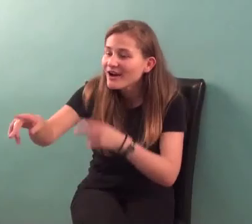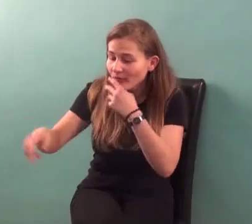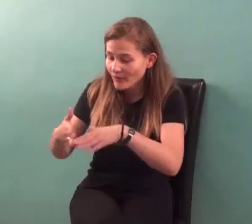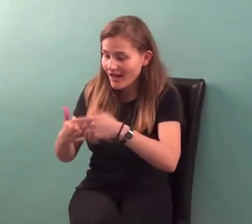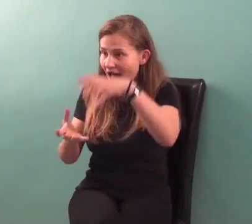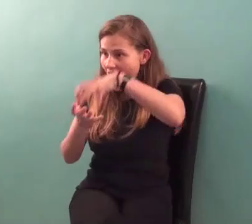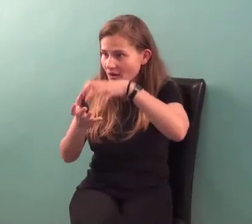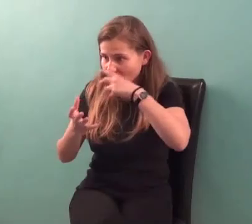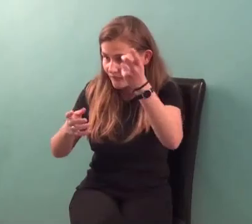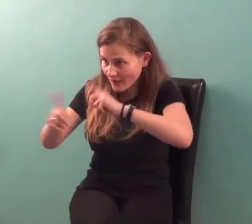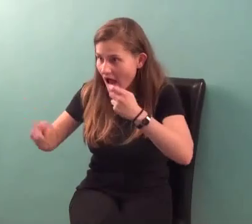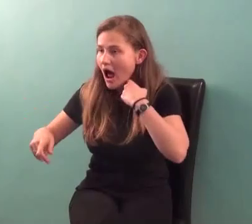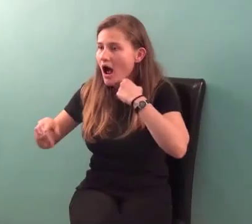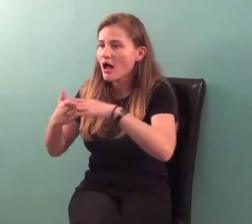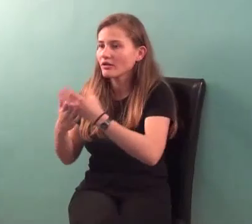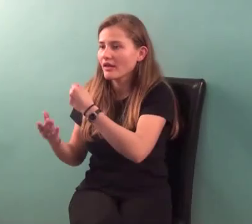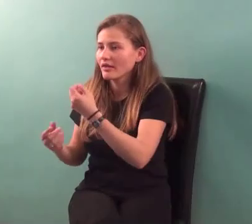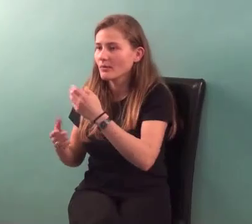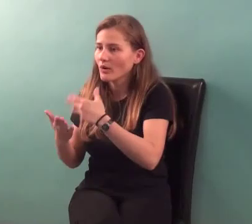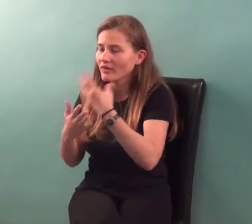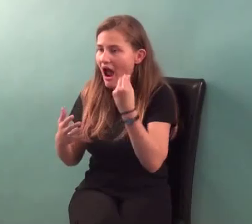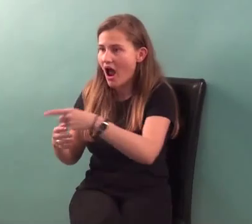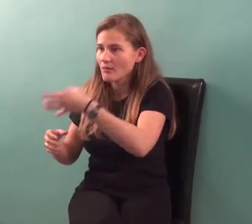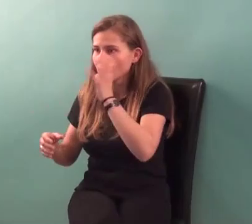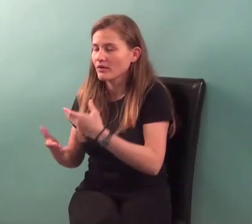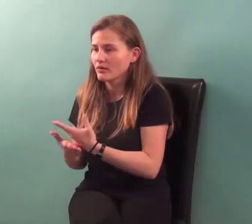Widzę, że nie wolno pić alkoholu z hamburgerem, a jakby to był napój? To dlaczego nie?